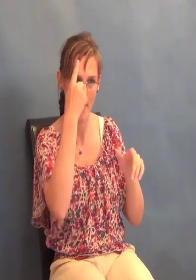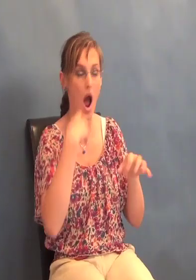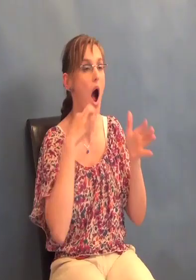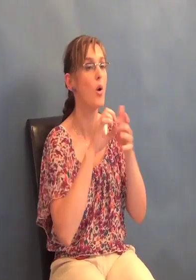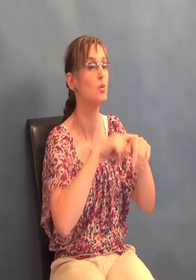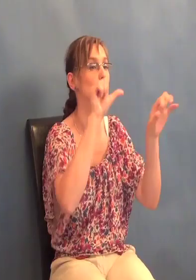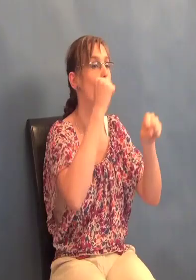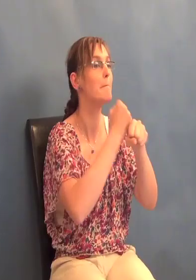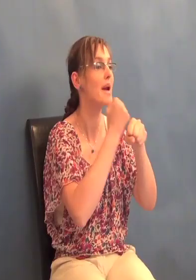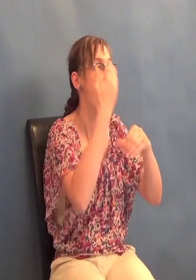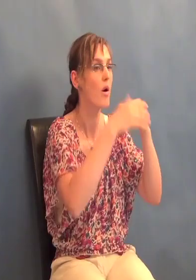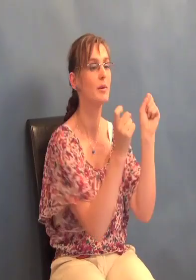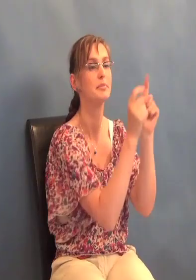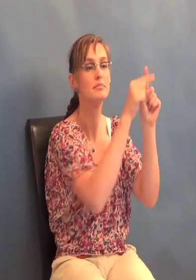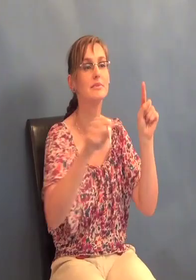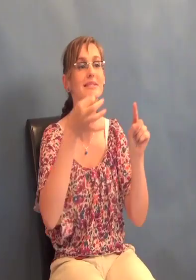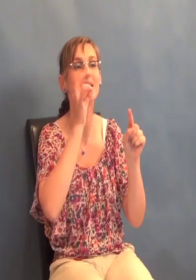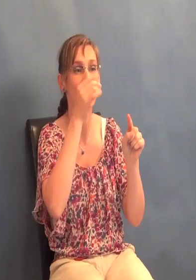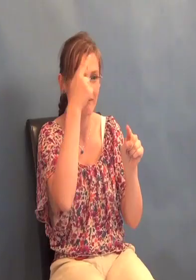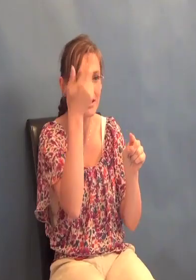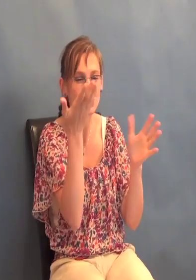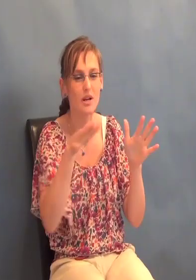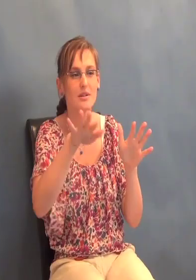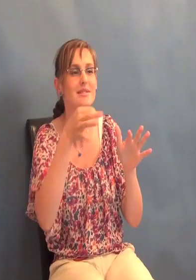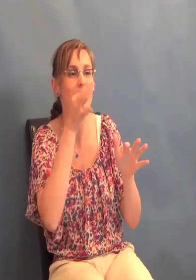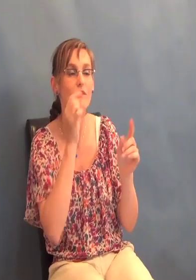Akurat kończę pracę o szóstej i stąd jest blisko do kawiarni. Wiesz gdzie ona jest?